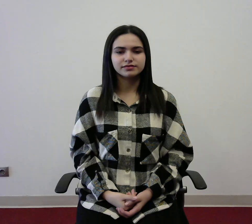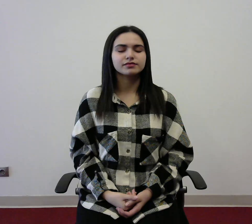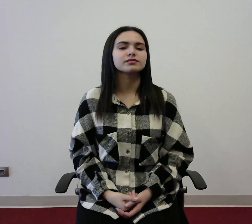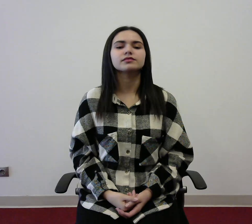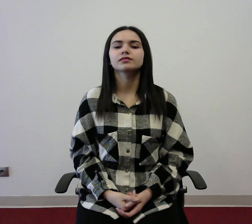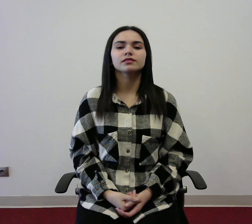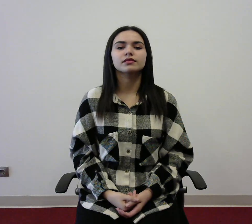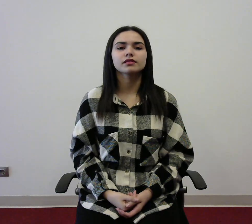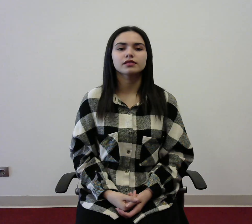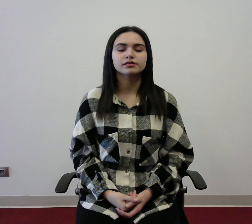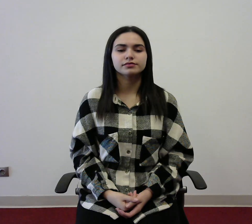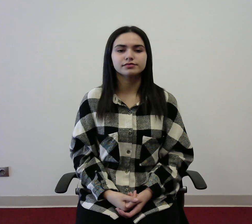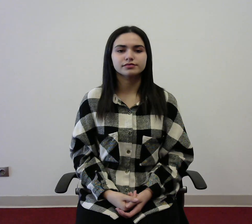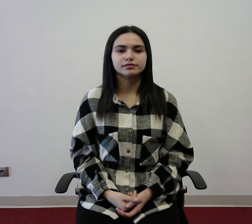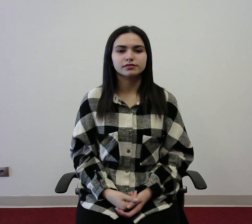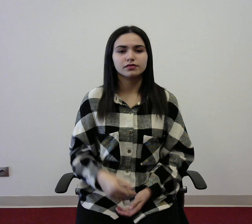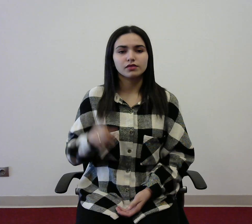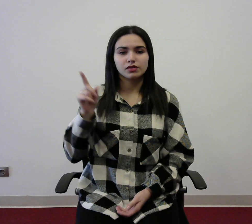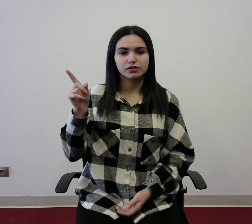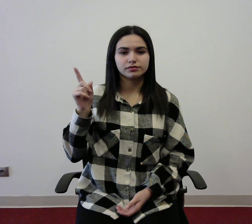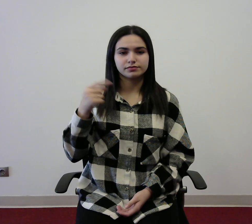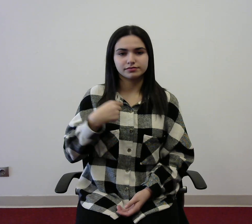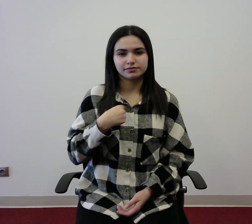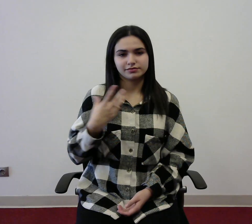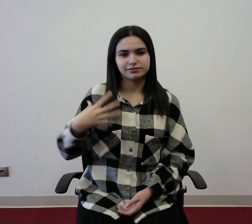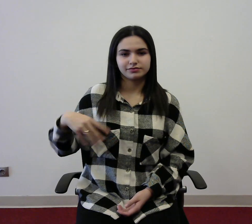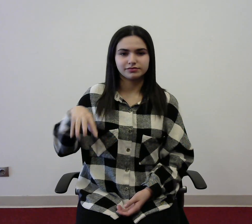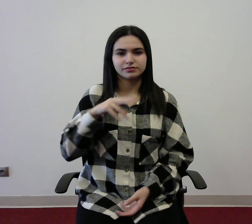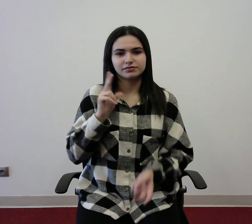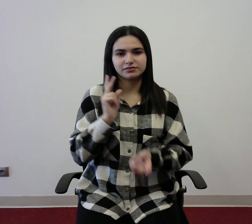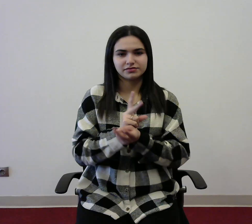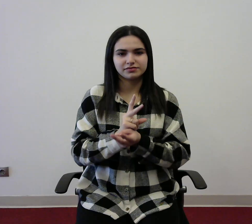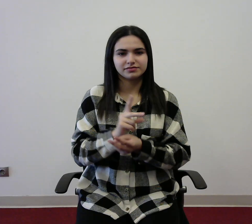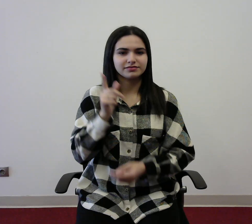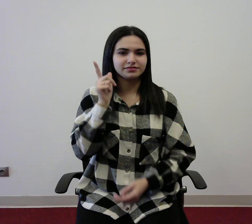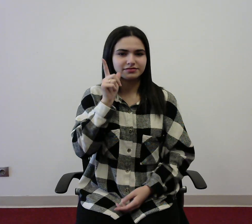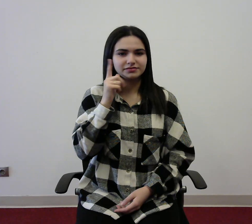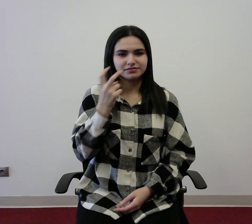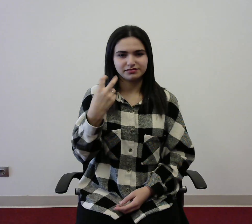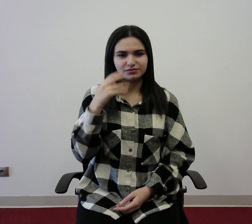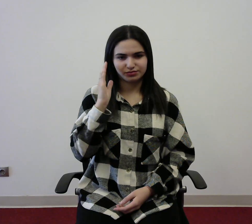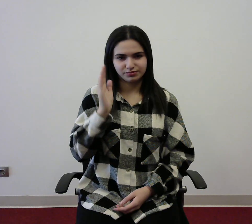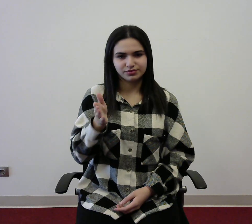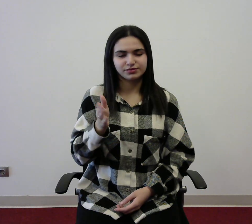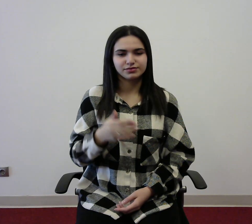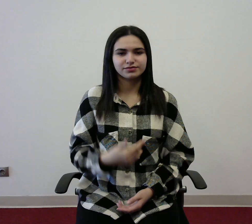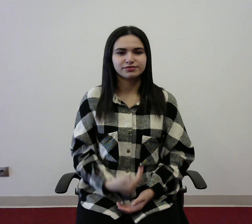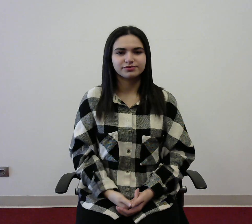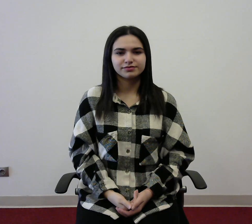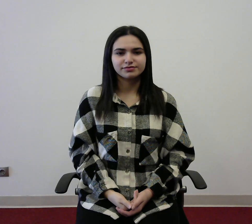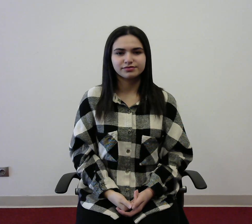O, bizi görməyə birisigün gələcək